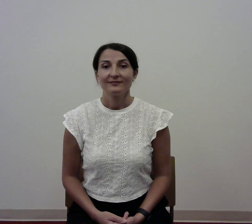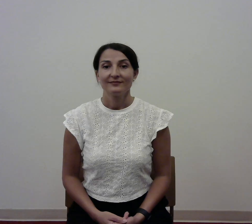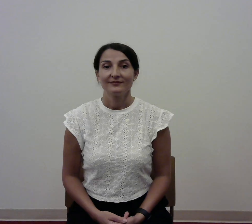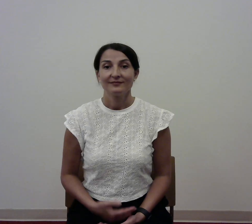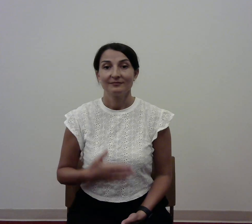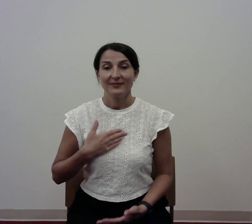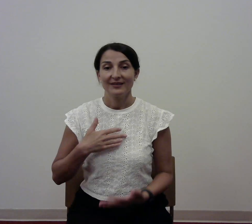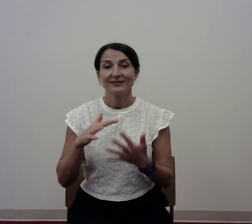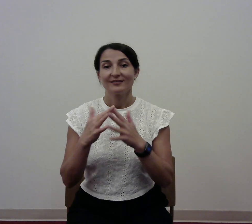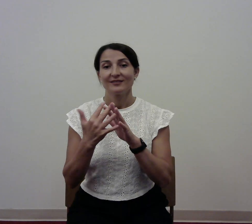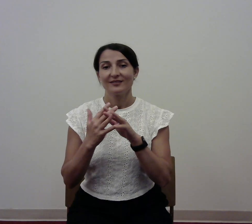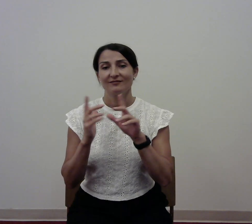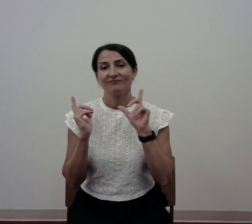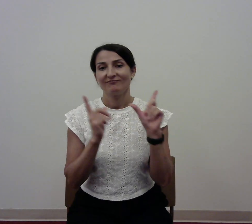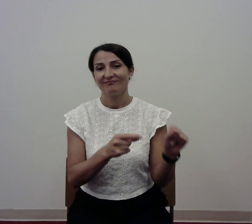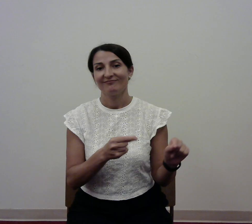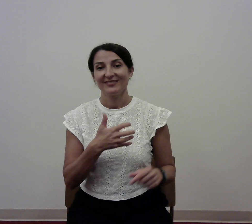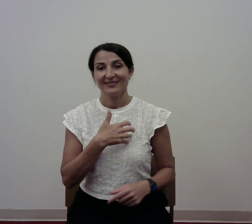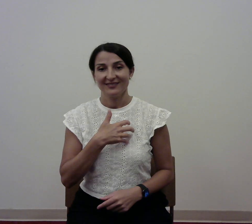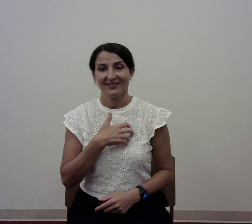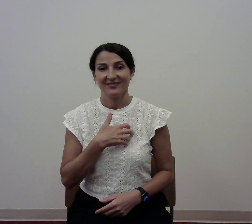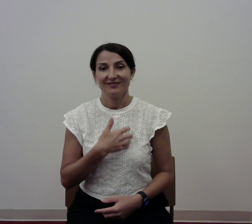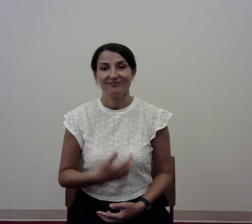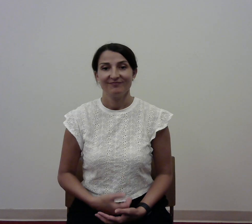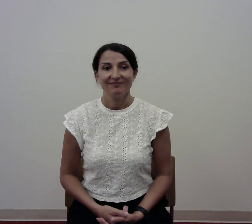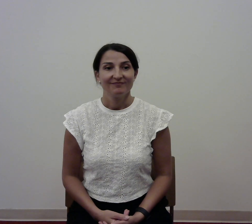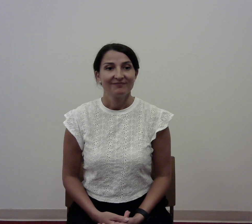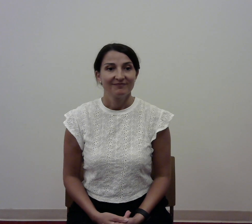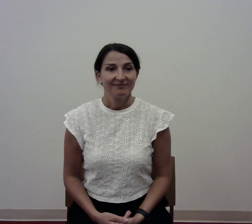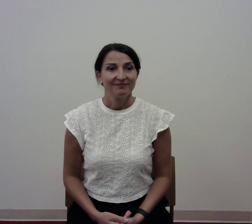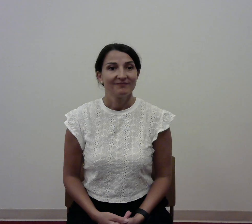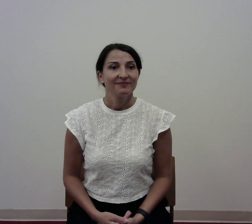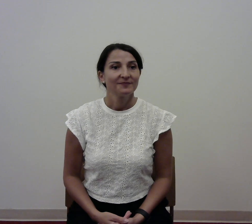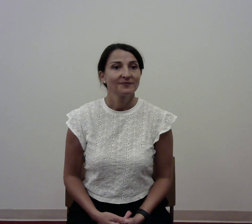Mən kəndə getmək istəyirəm